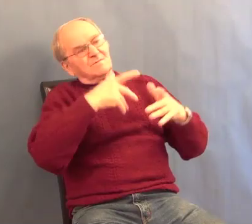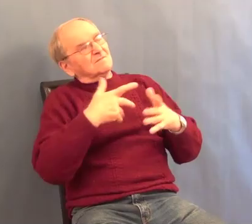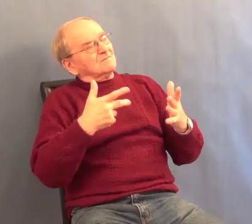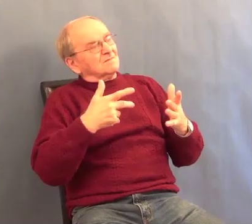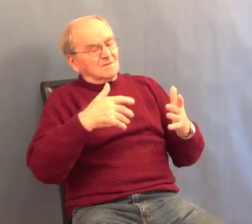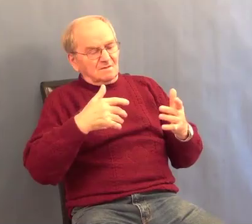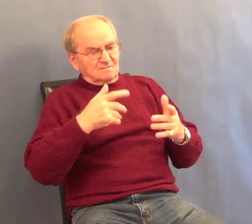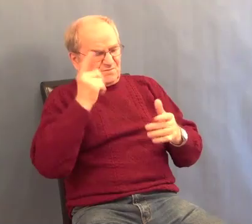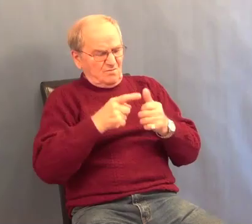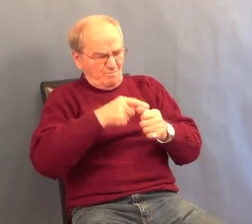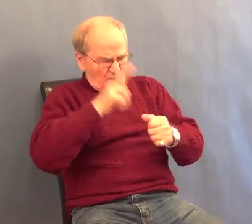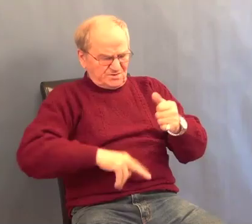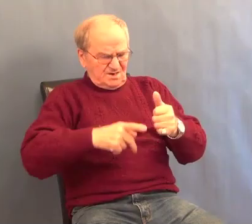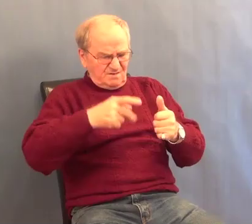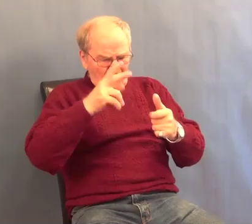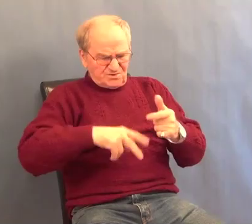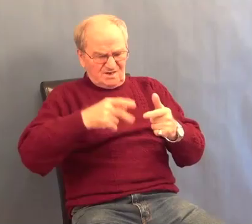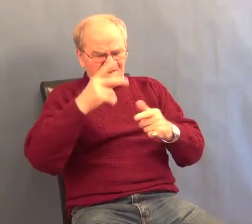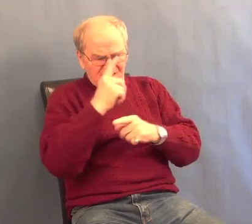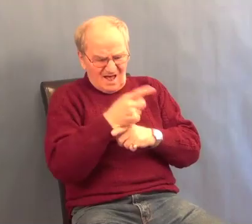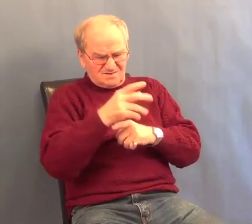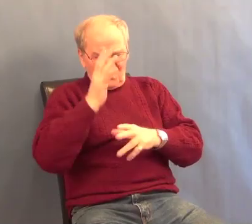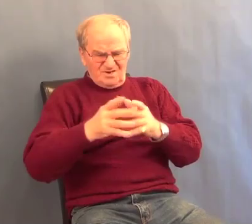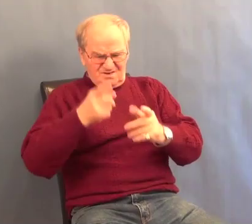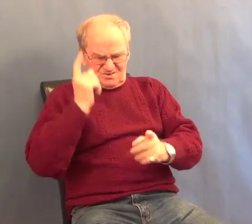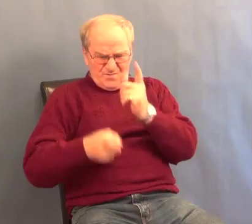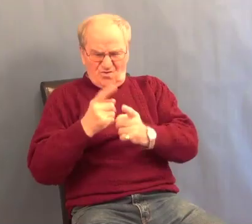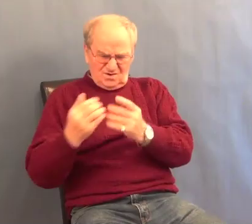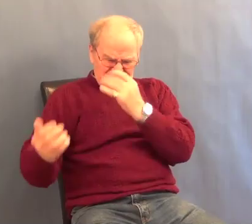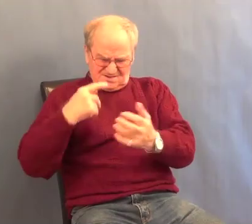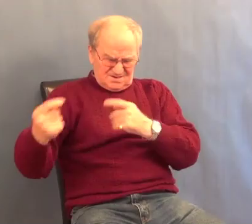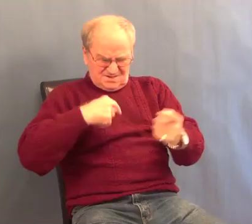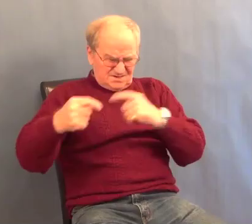Policja i straż szybko przyjechały na miejsce.